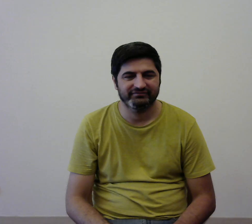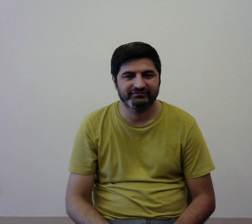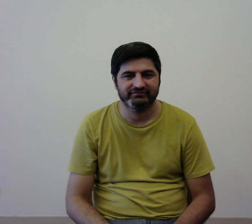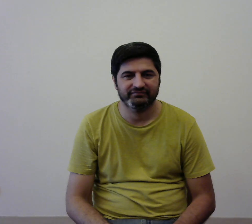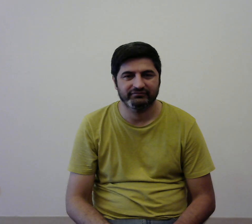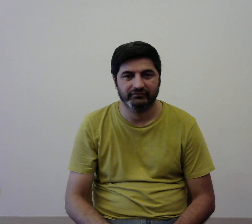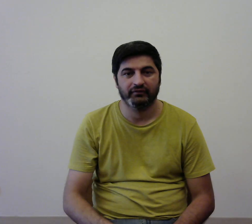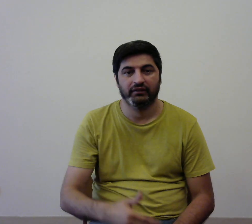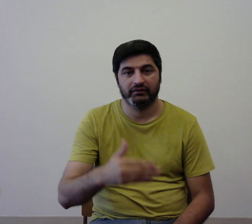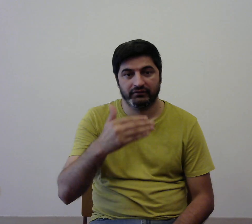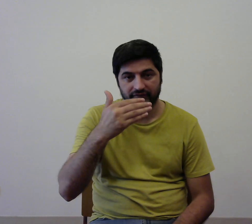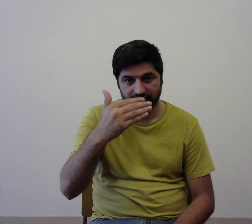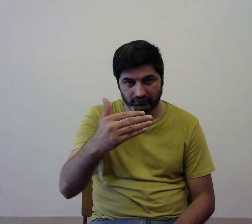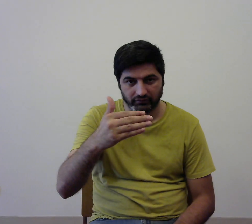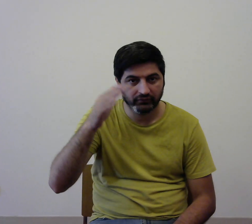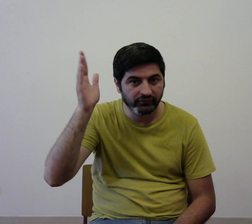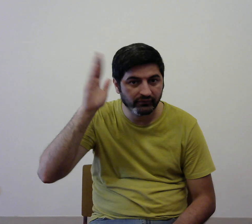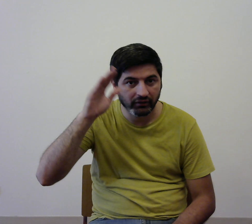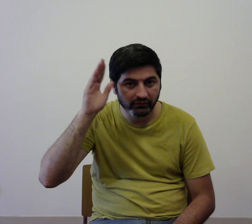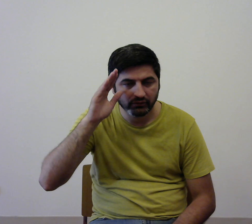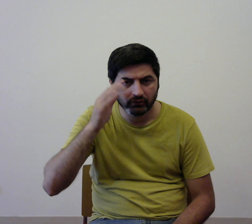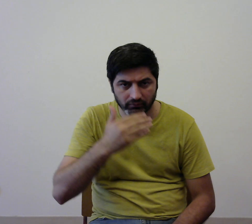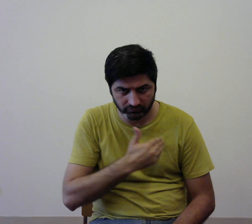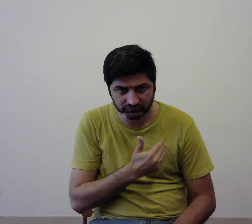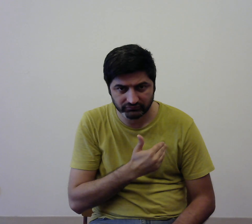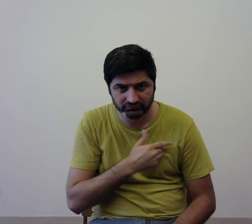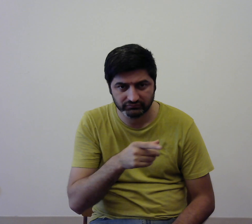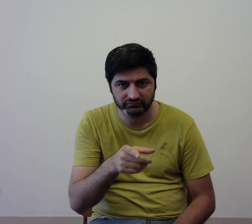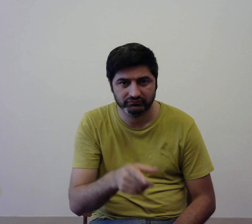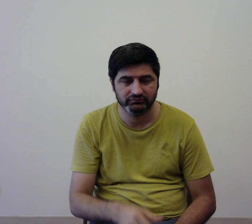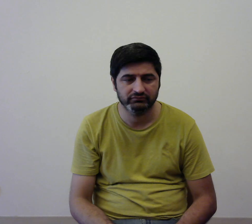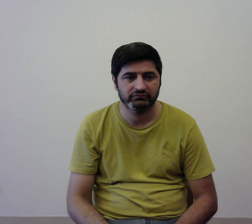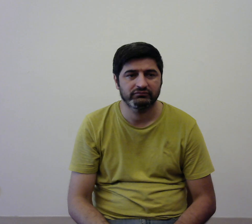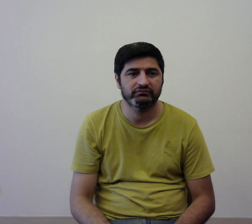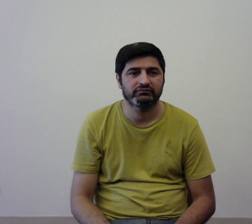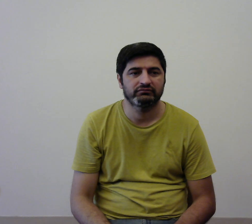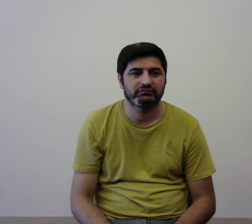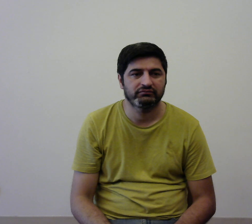Siz su istəyirsiniz?